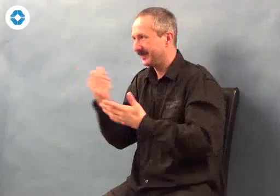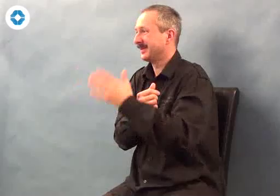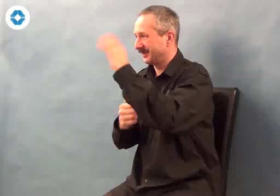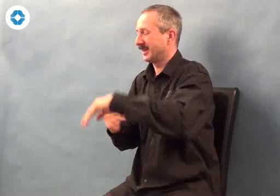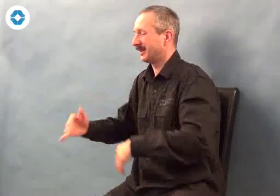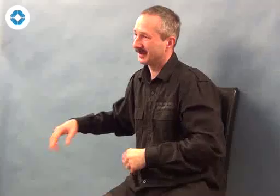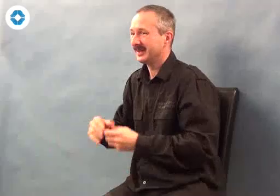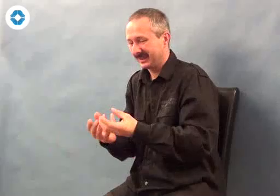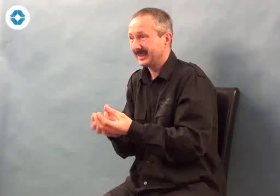Dziecko trzyma kamienie w rękach.